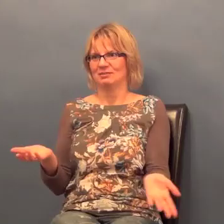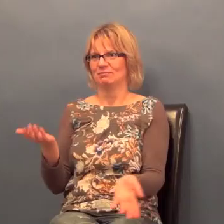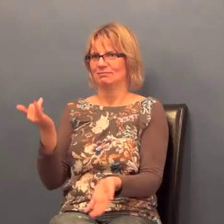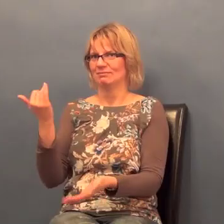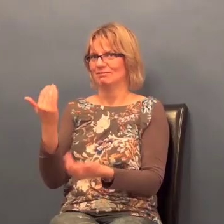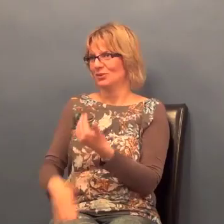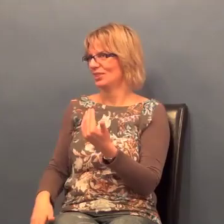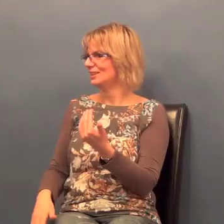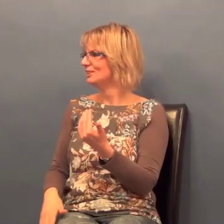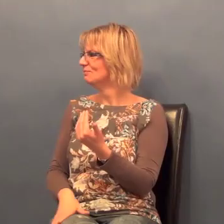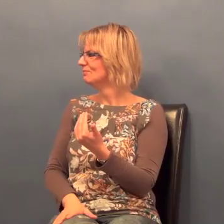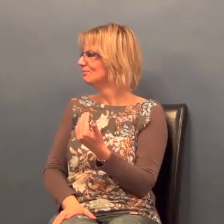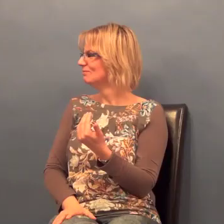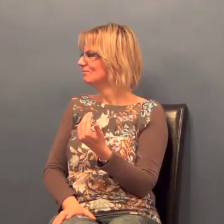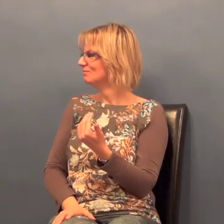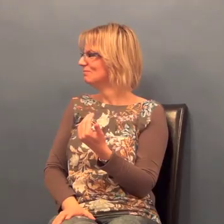Koniec (opowieści).